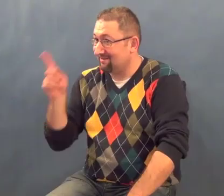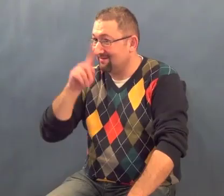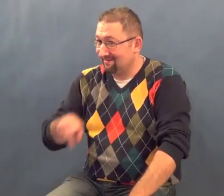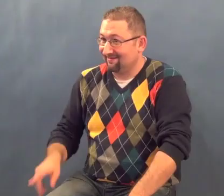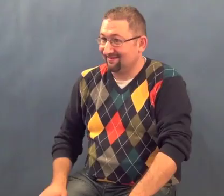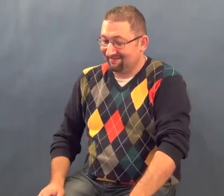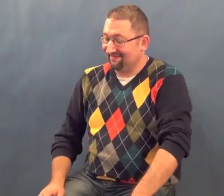Jest okrągły.